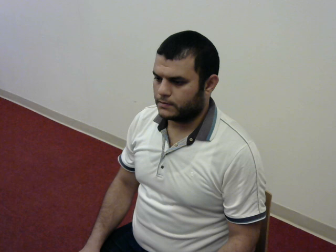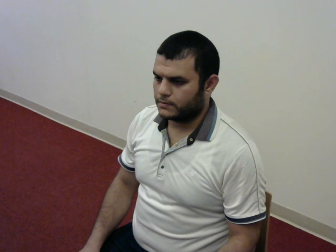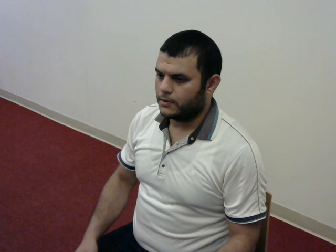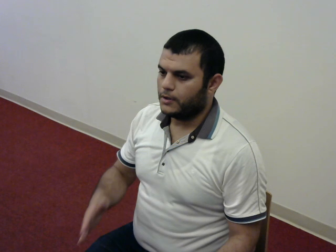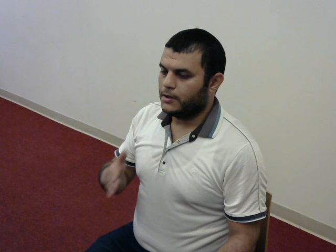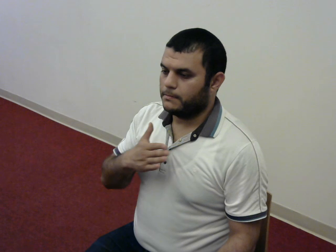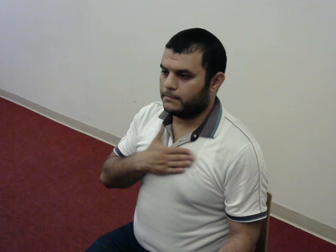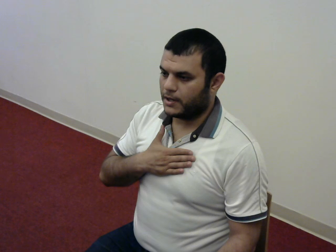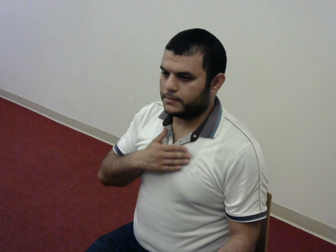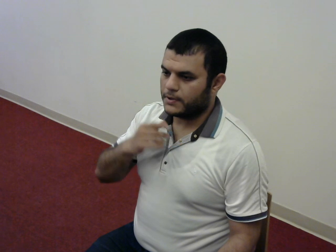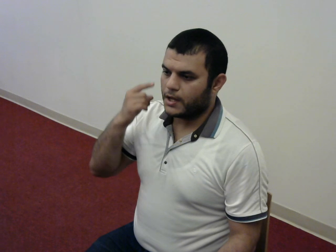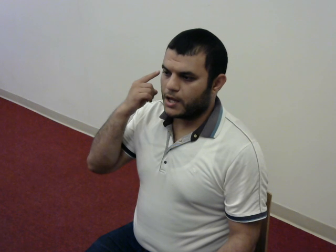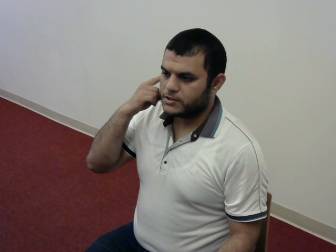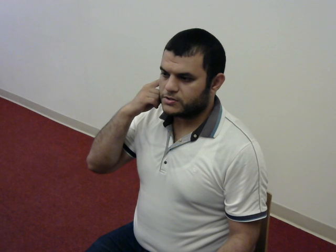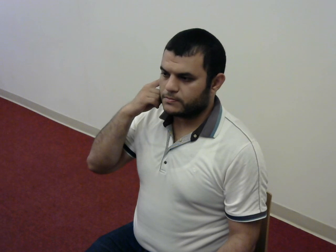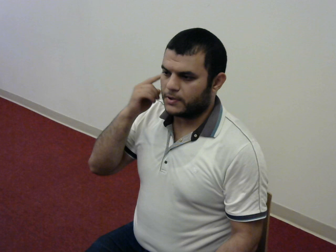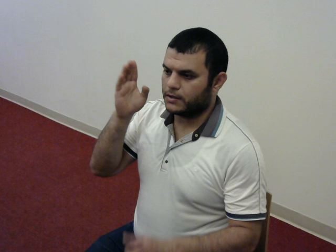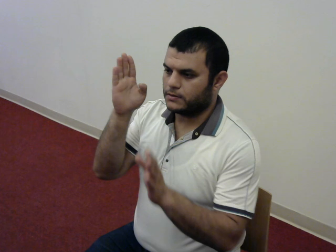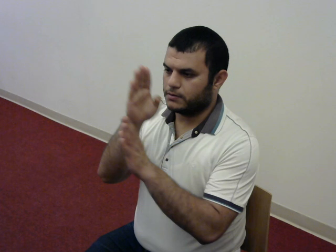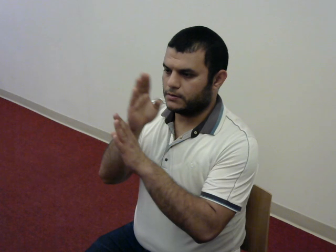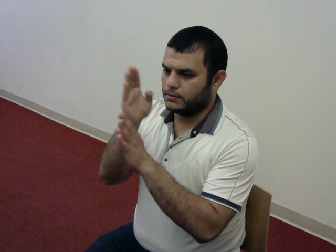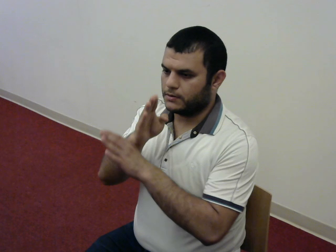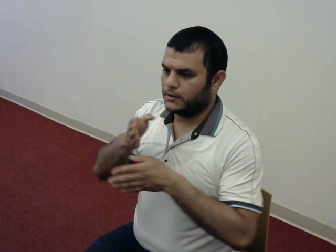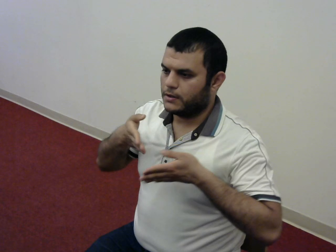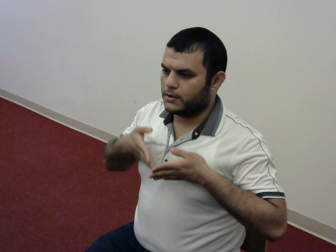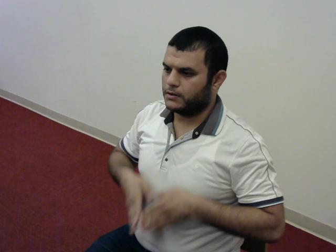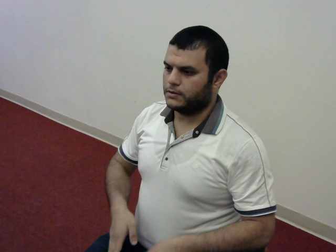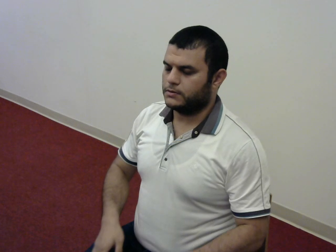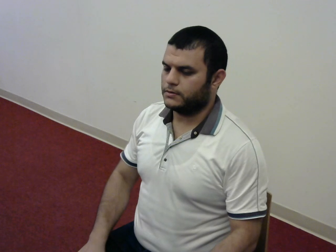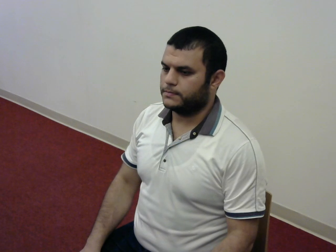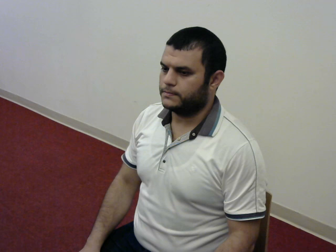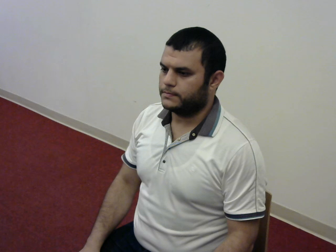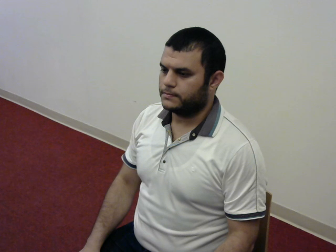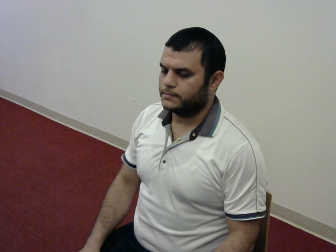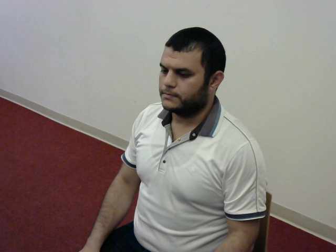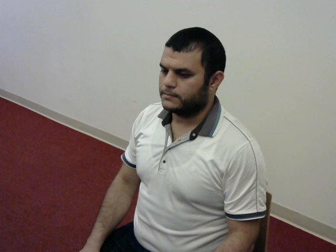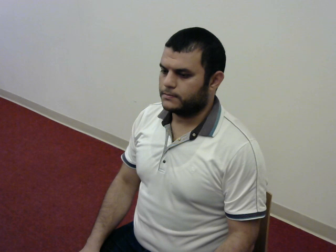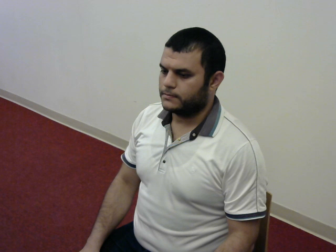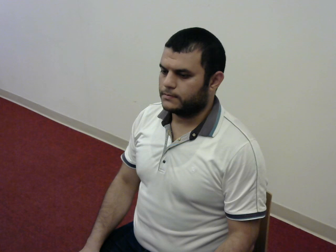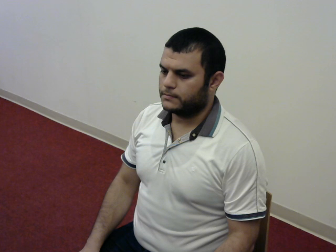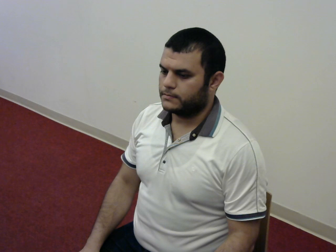Mənim eşitmə məhdudiyyətim anadangəlmədir